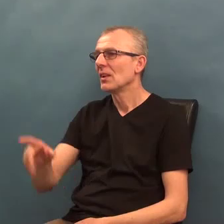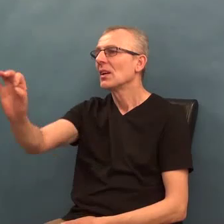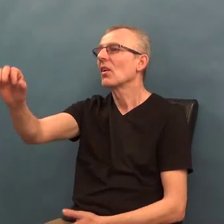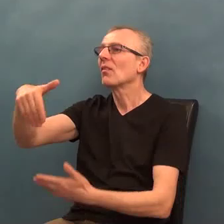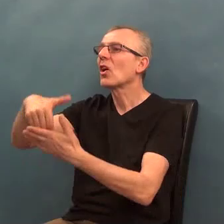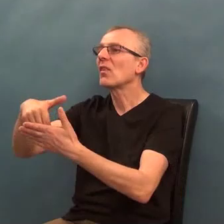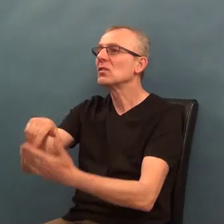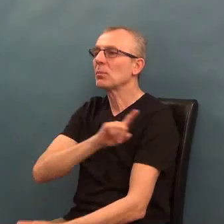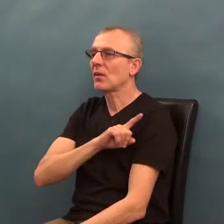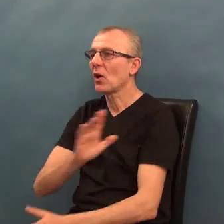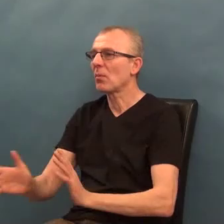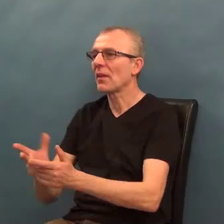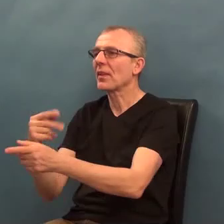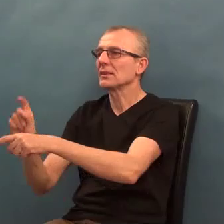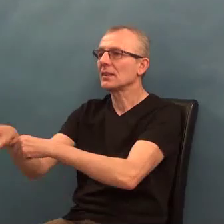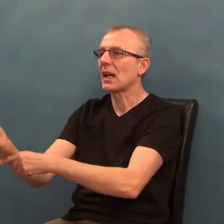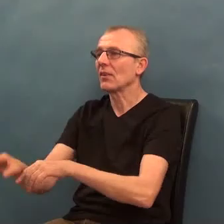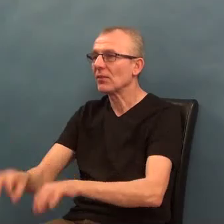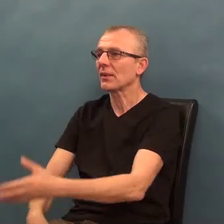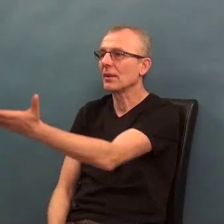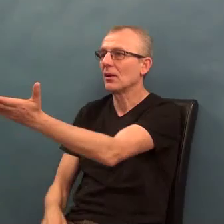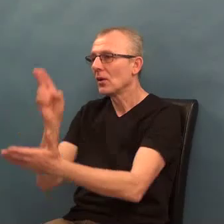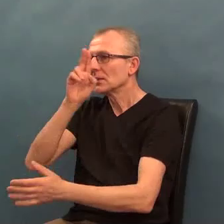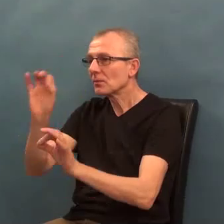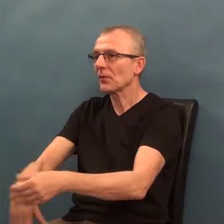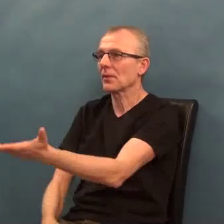To twoje wychowanie, musisz pilnować i opiekować, a nie lekceważyć. Potem kto będzie winny? Rodzice będą winni.